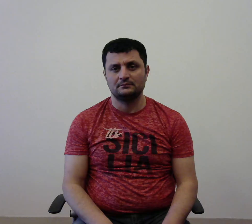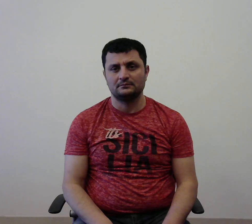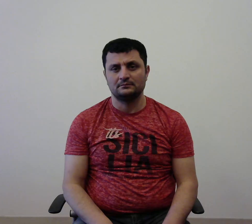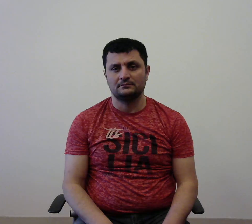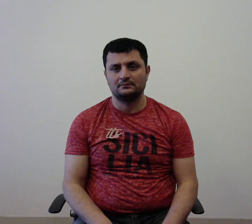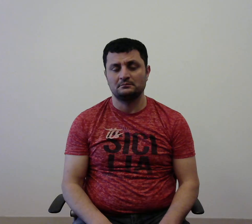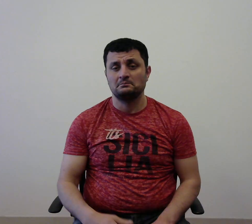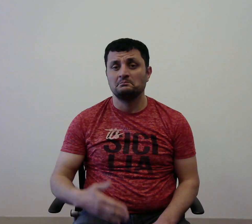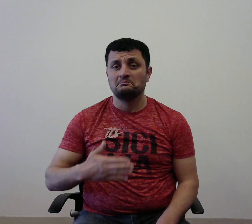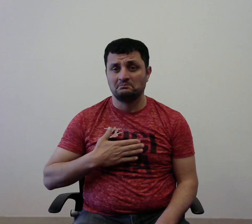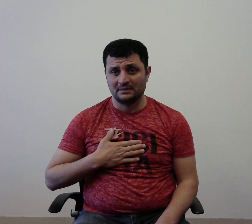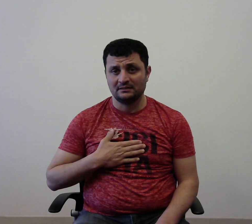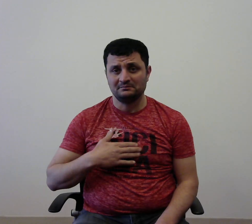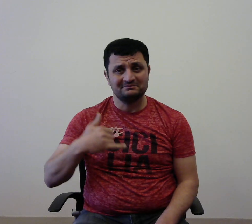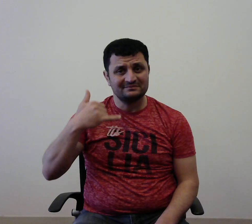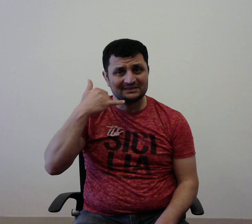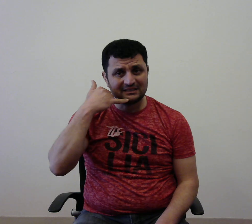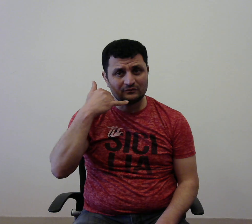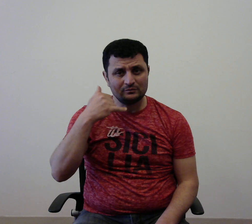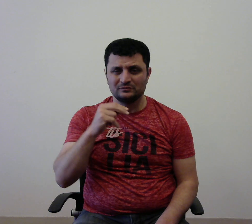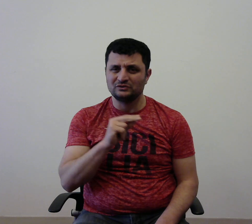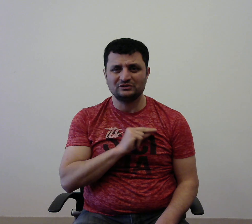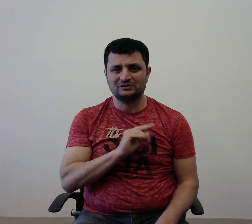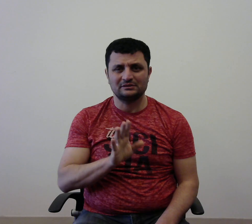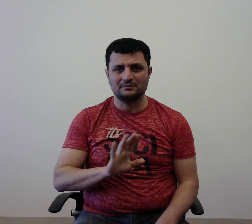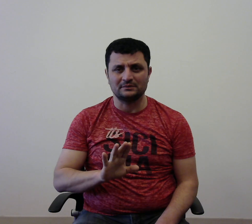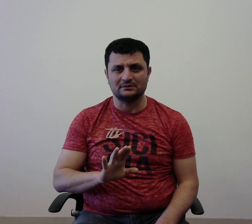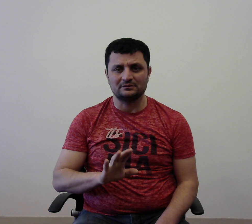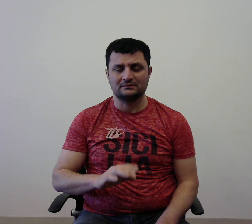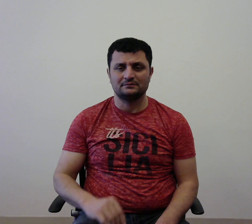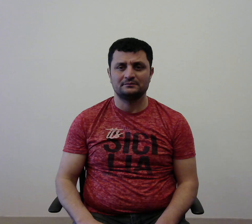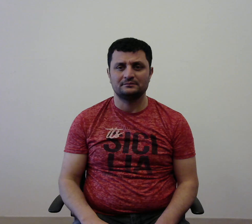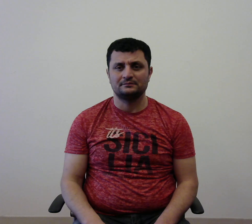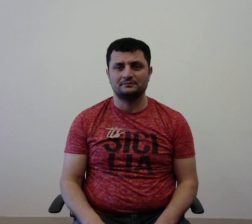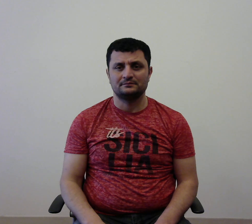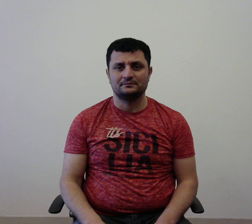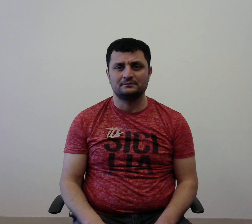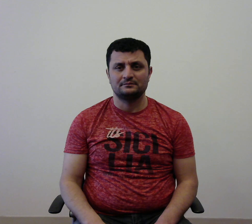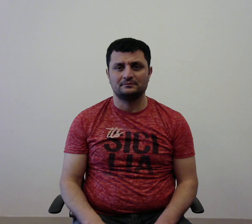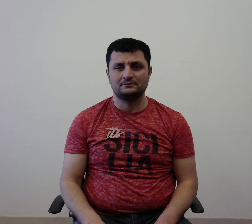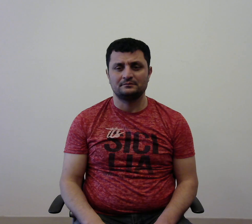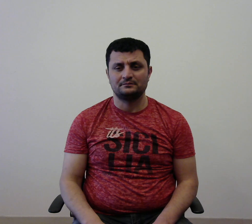Mənim telefonum özümdə deyil